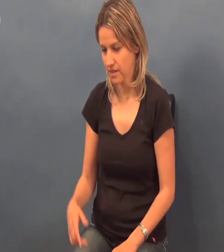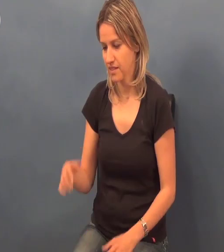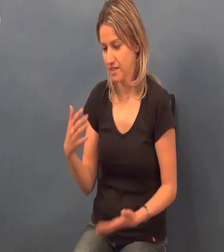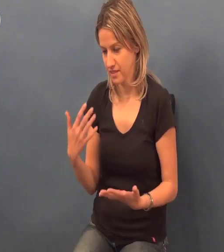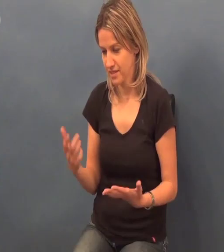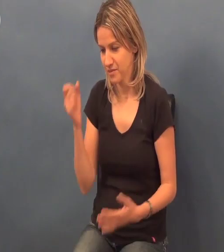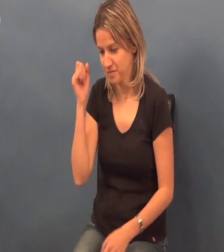Wpada na pomysł.